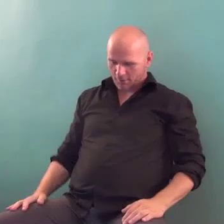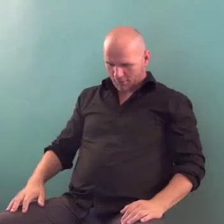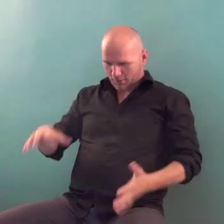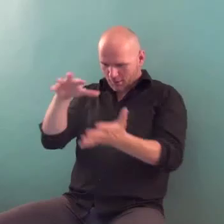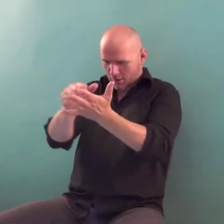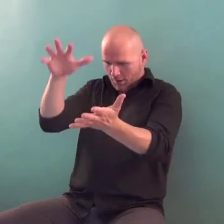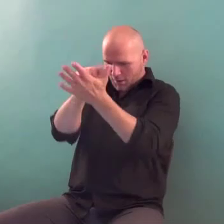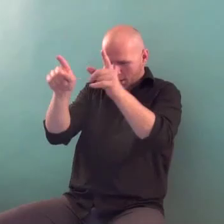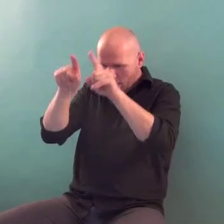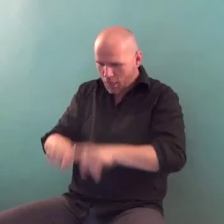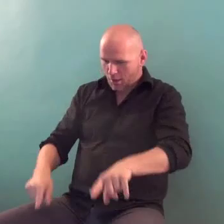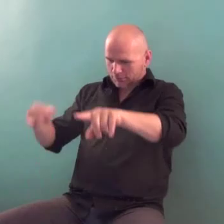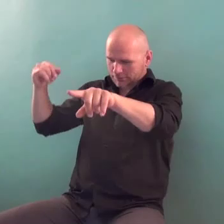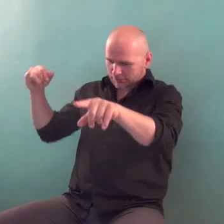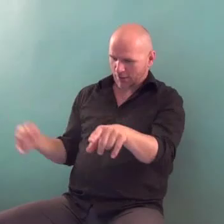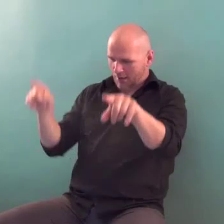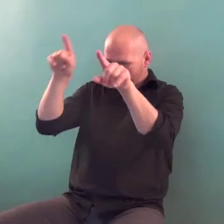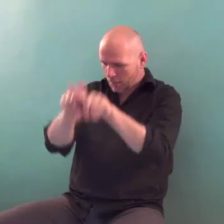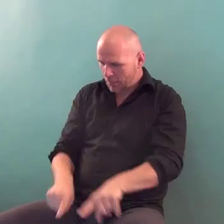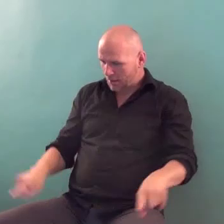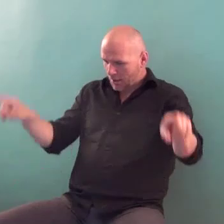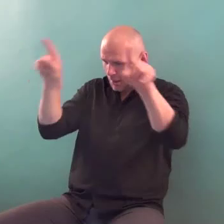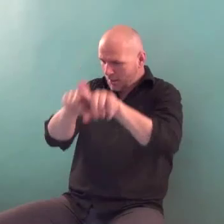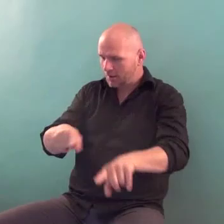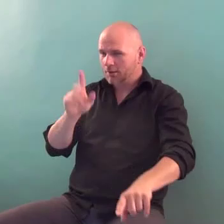Zajęty, zajęty, tak samo, zawsze tak samo.